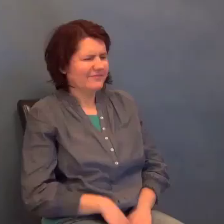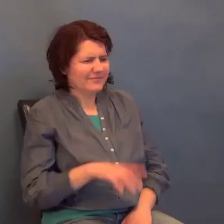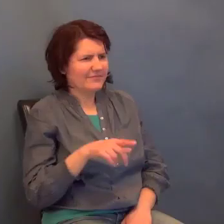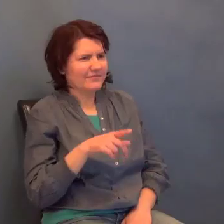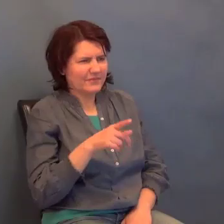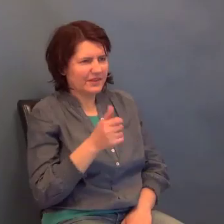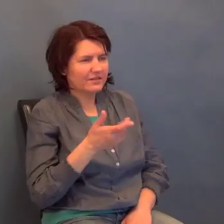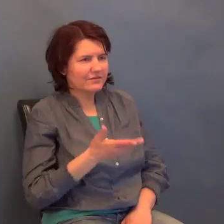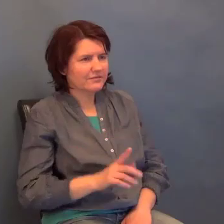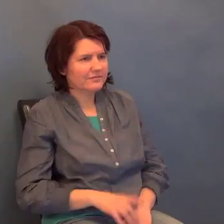Ty pierwsza.